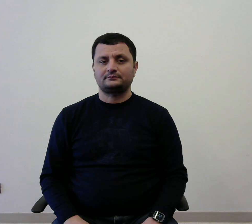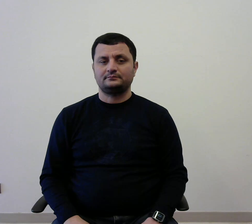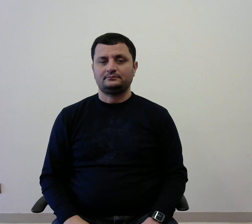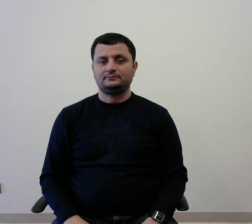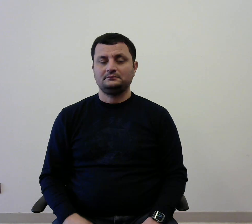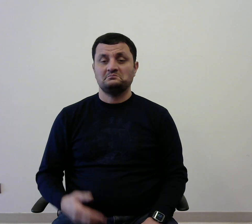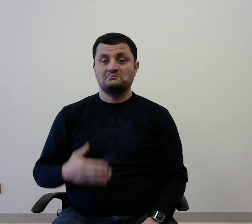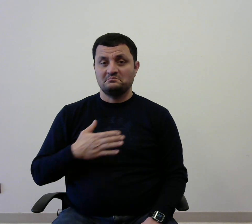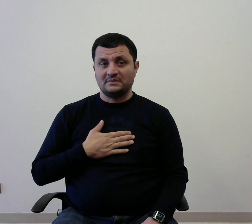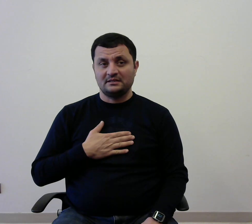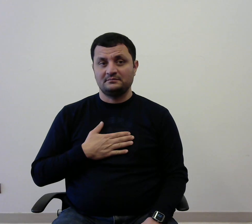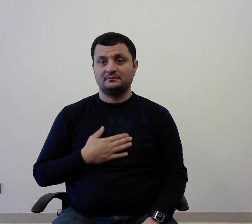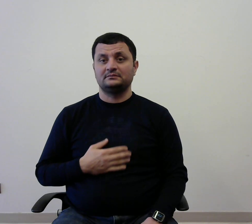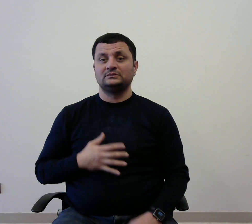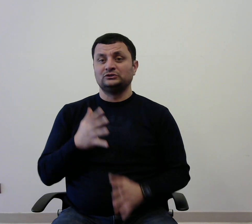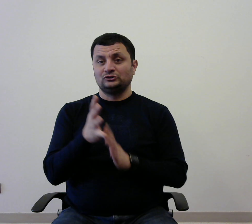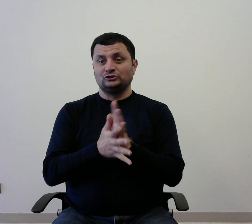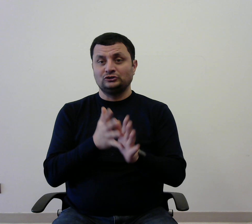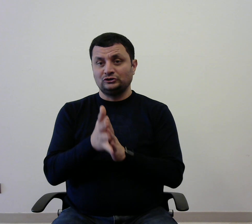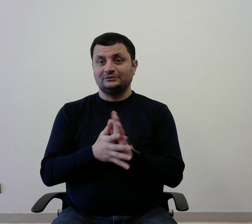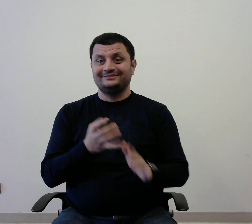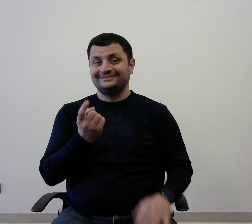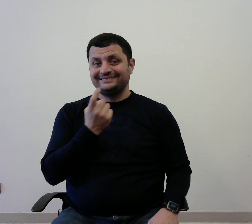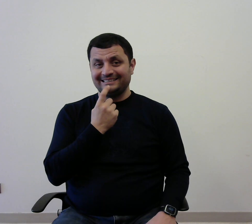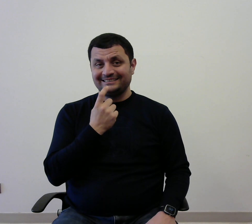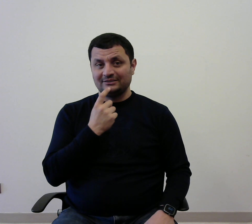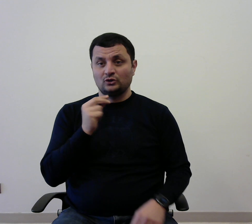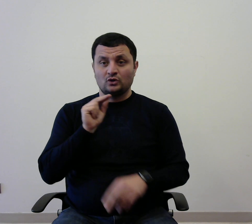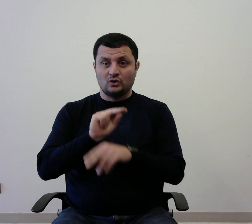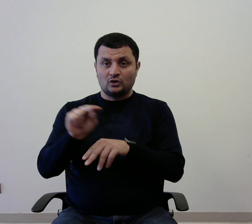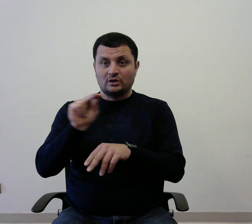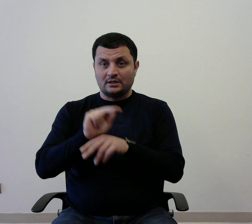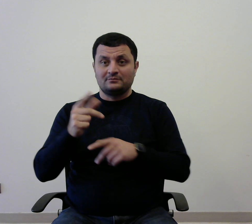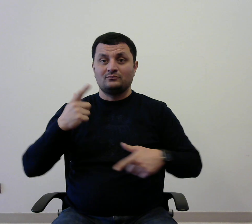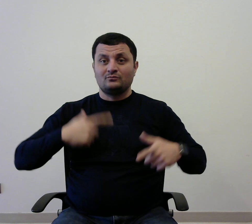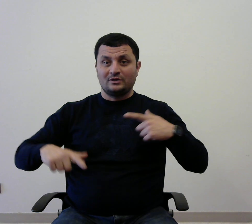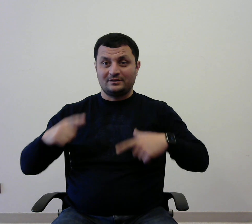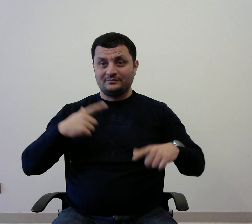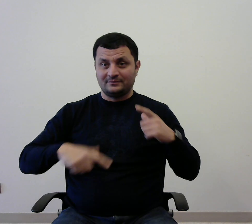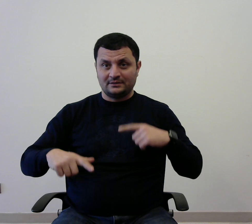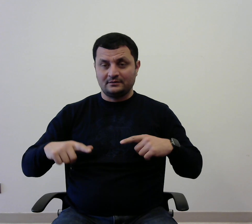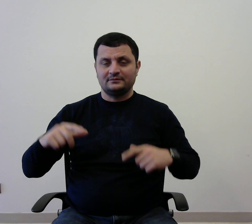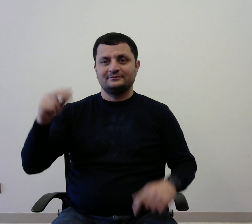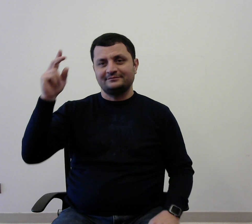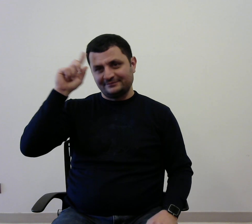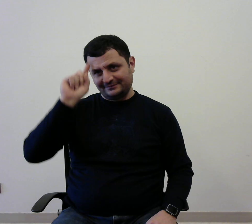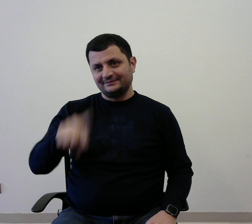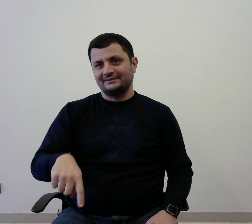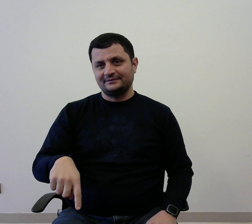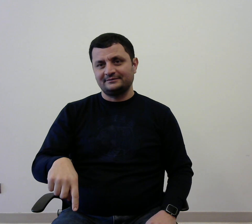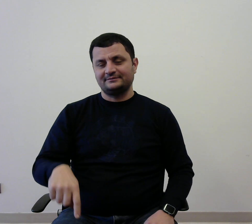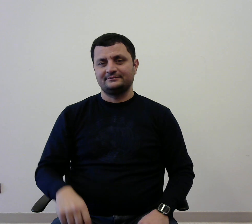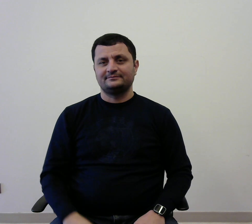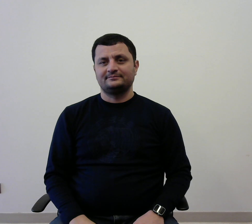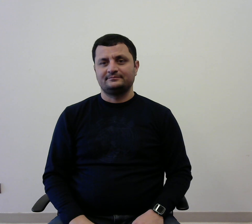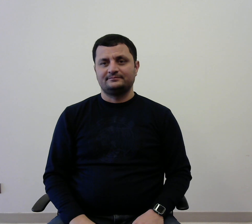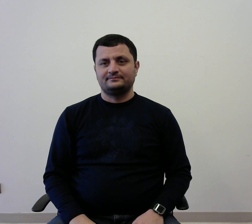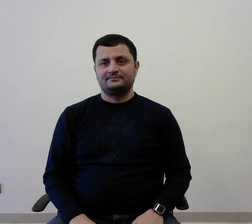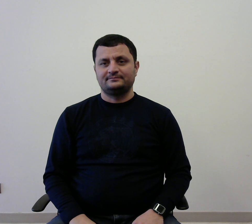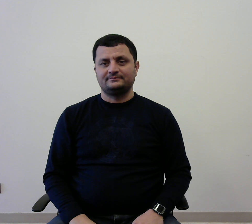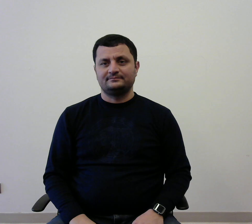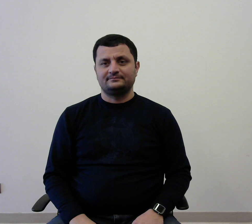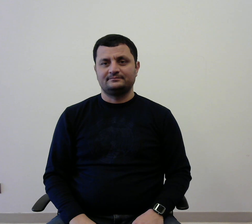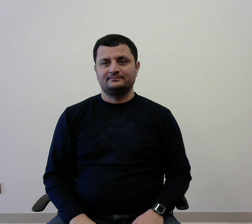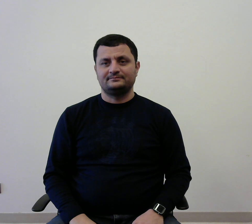Mən işarə dilini öyrədən müəllim tanıyıram